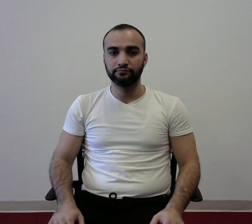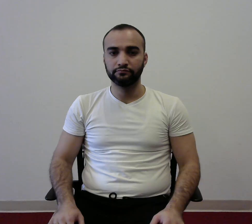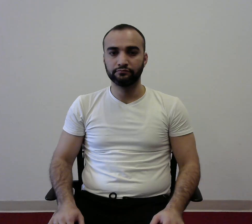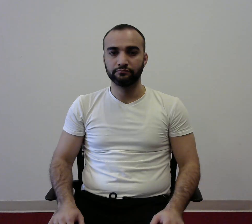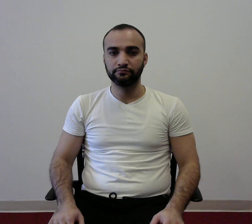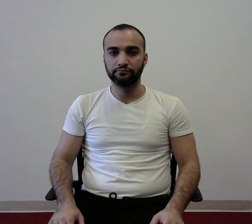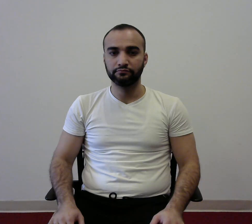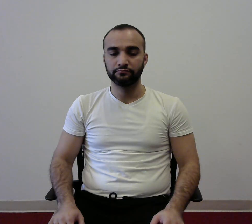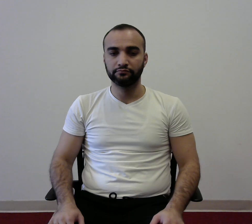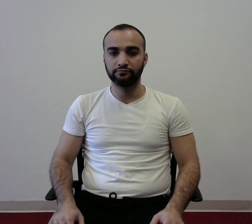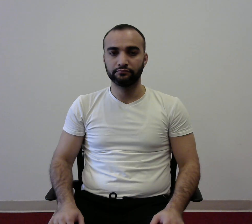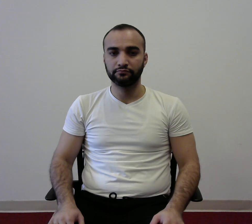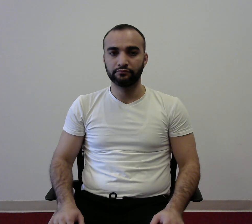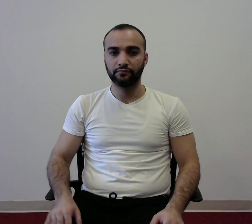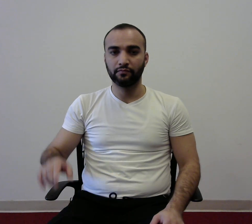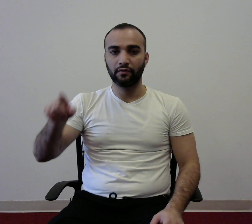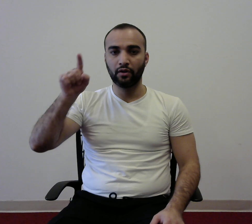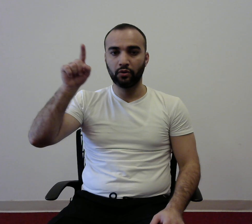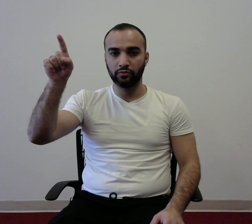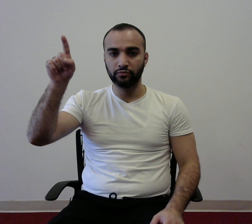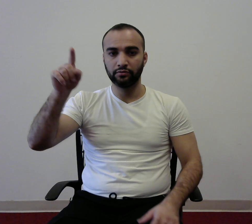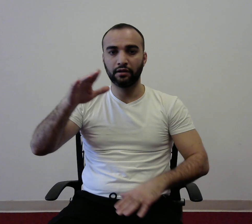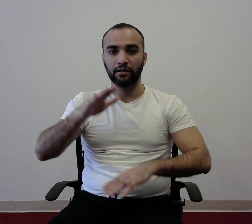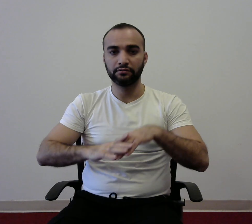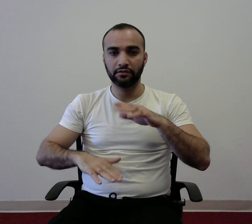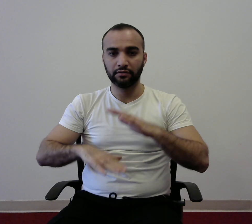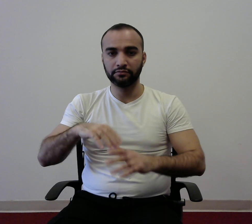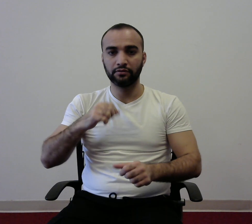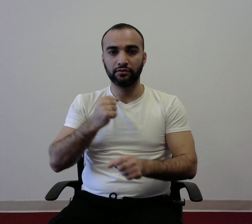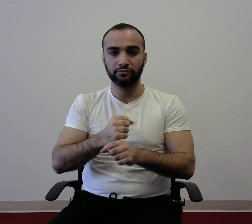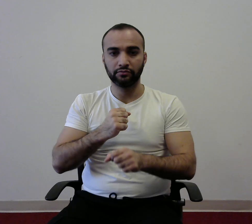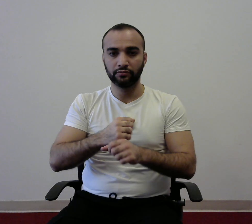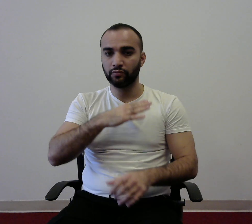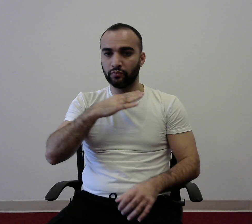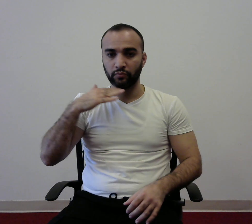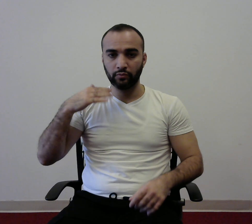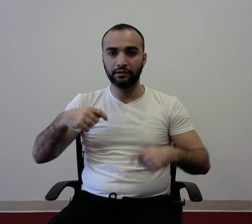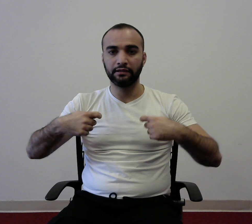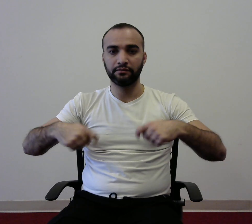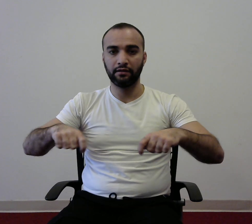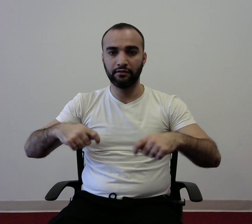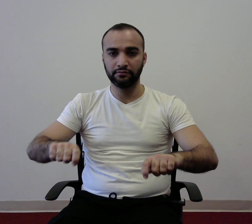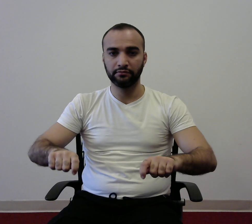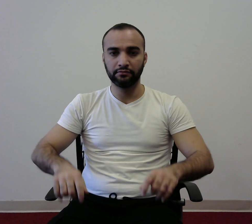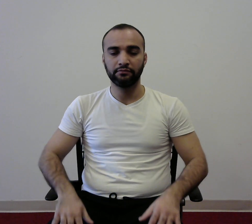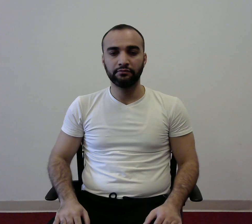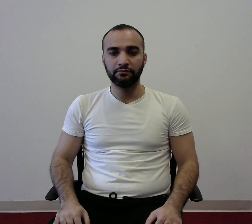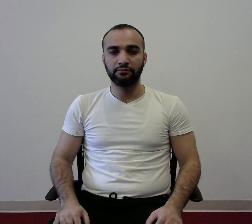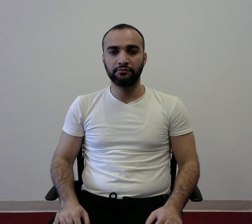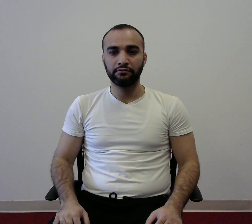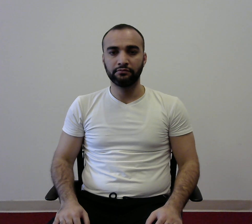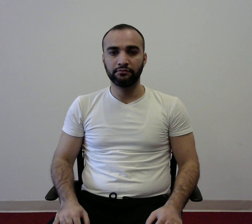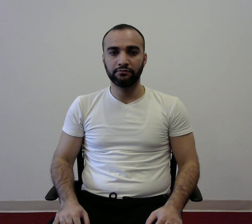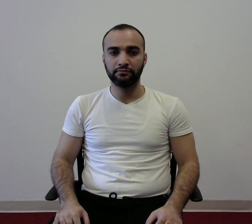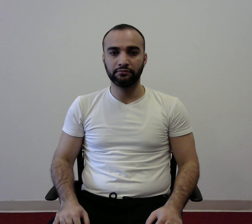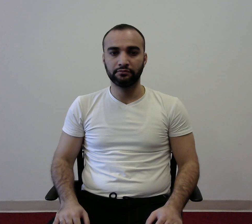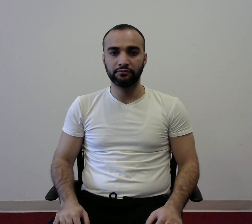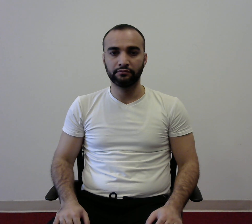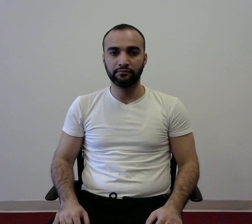Onun əl işləri çox satılır